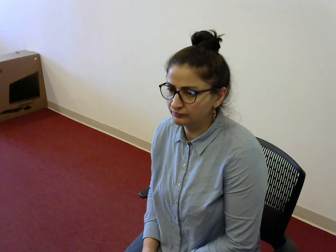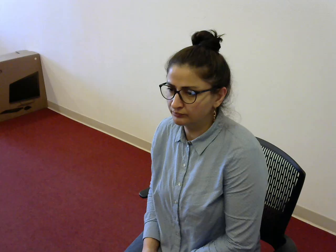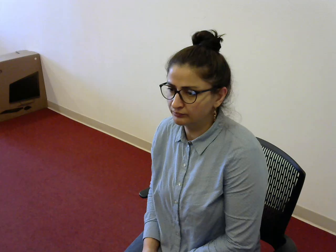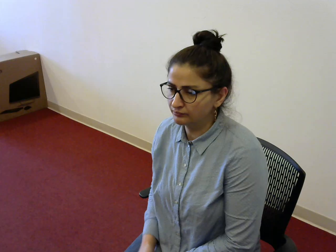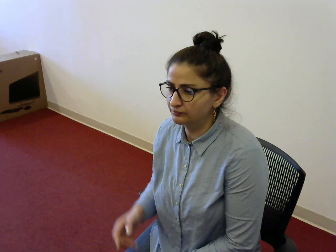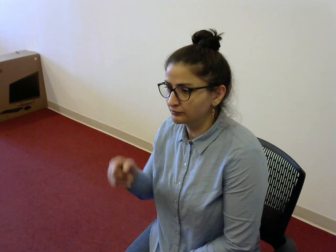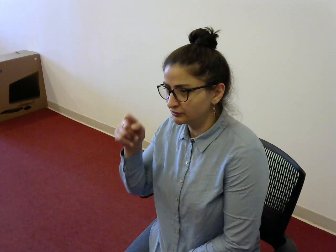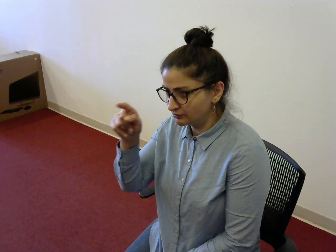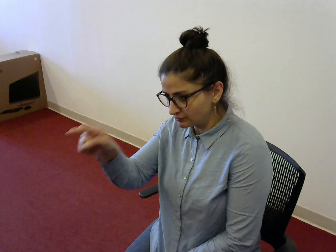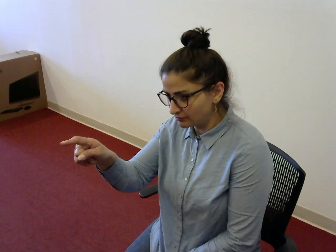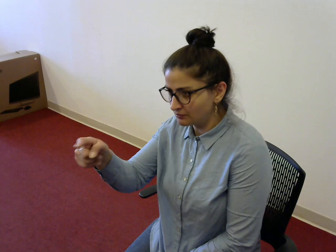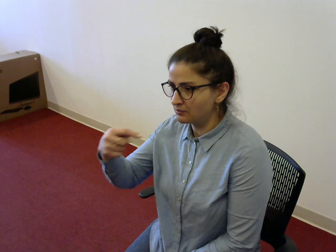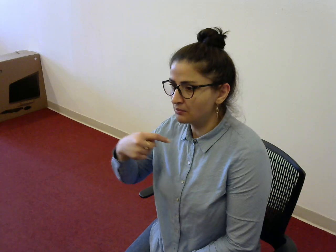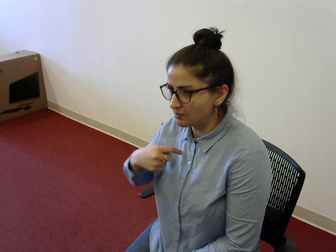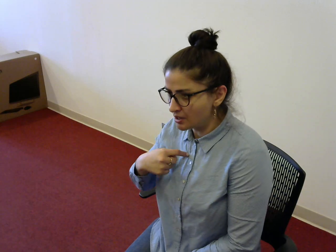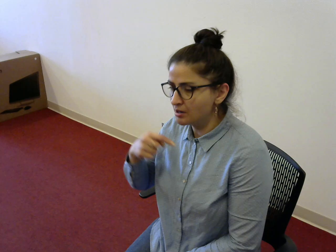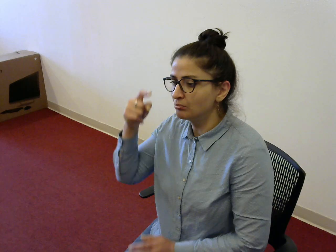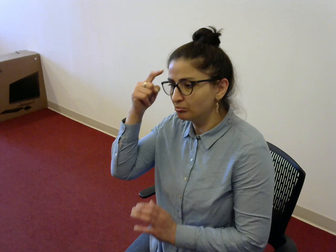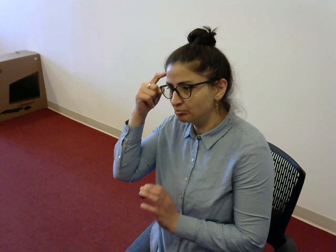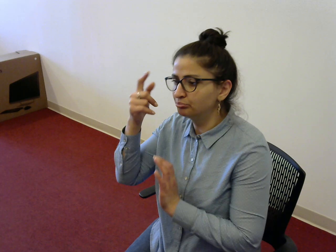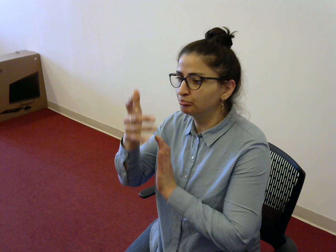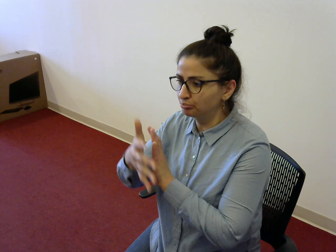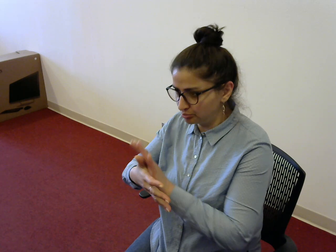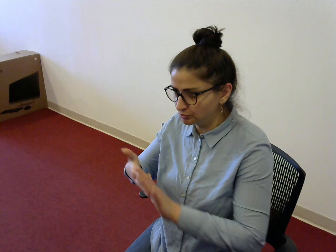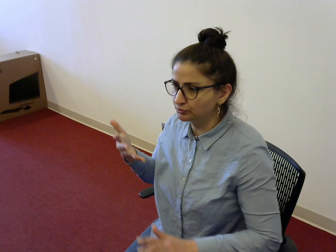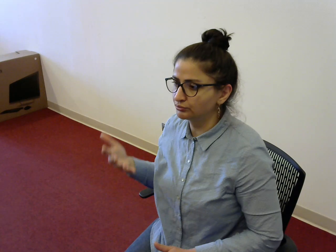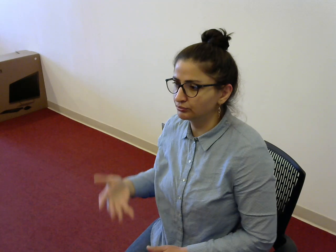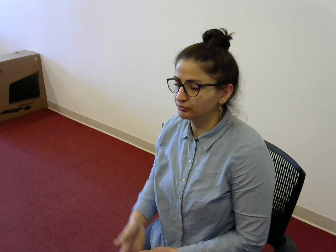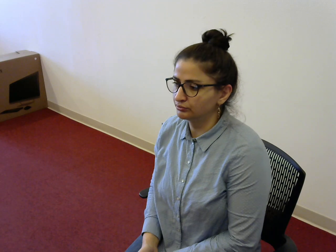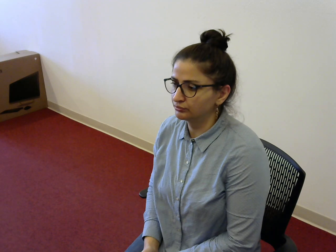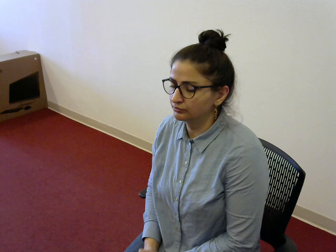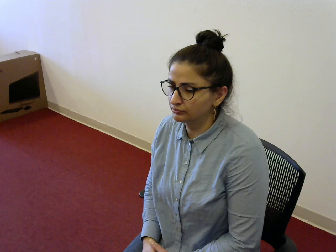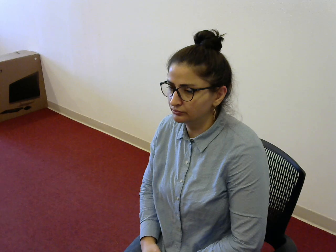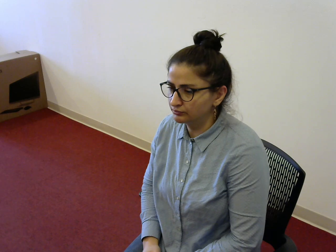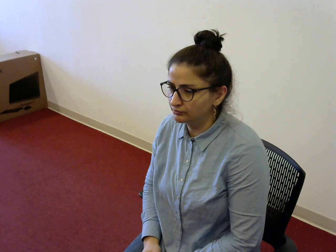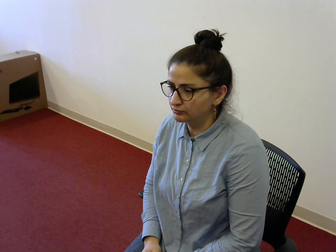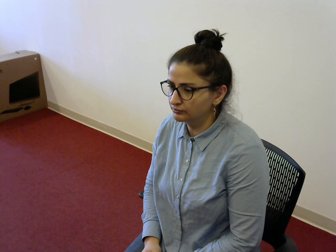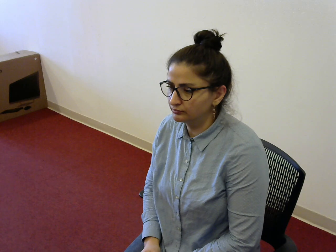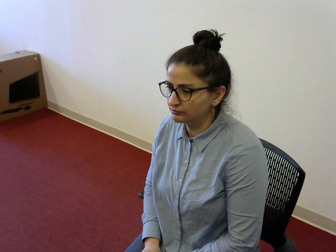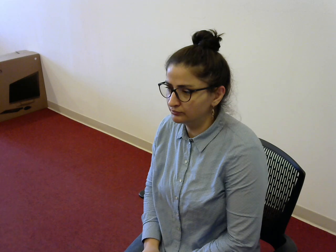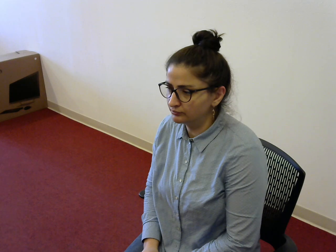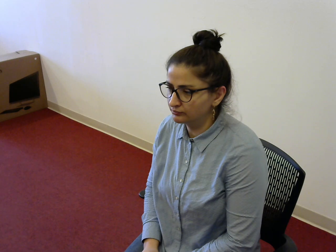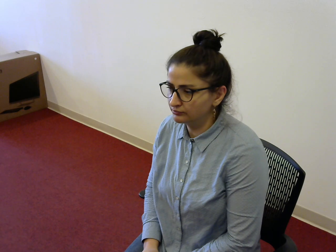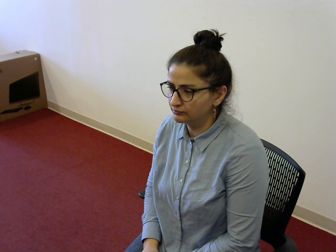Siz məni başa düşürsüz?